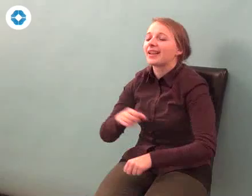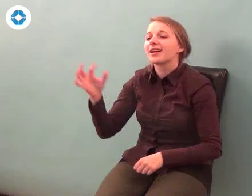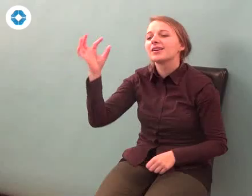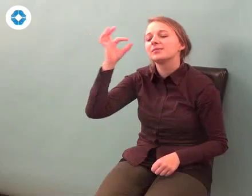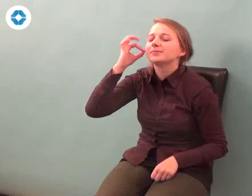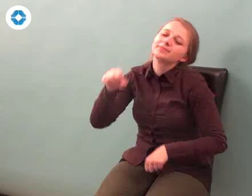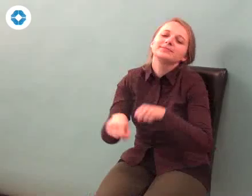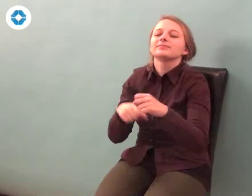Dziewczyna jedzie na rowerze.